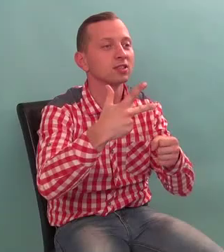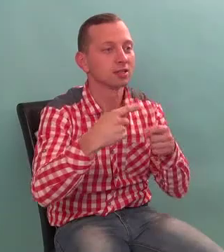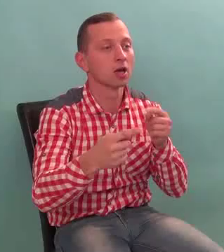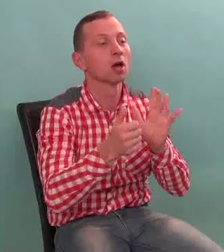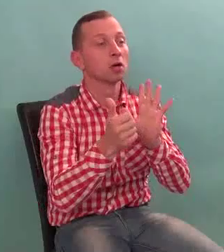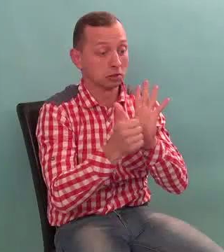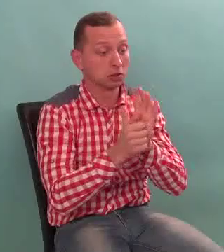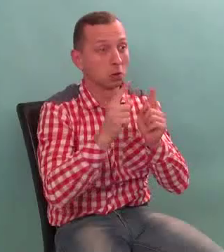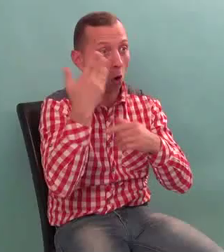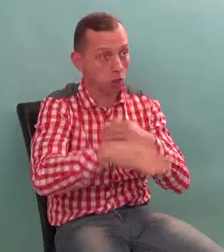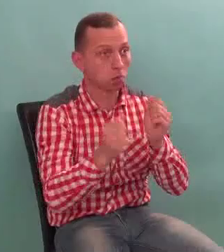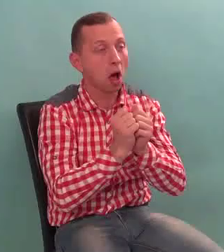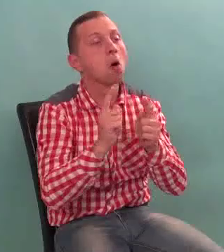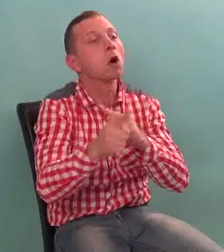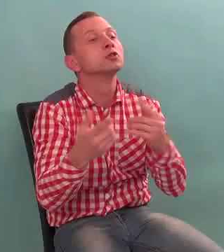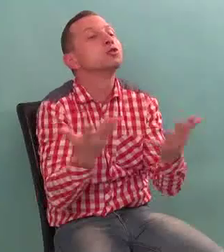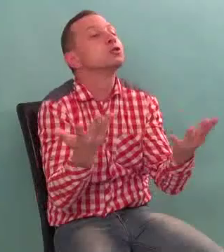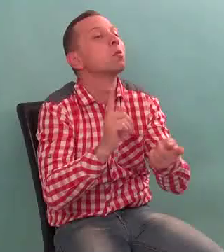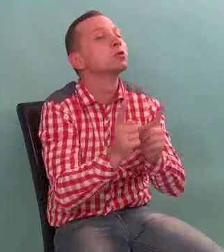Po szesnastej po pracy co robisz? Gdzie możemy się spotkać?